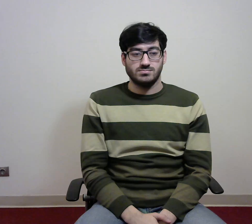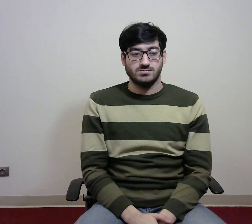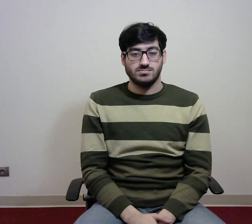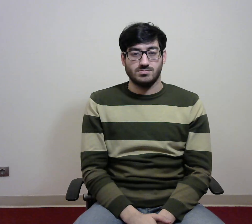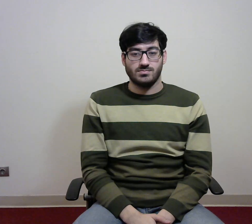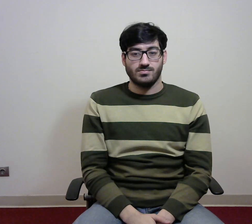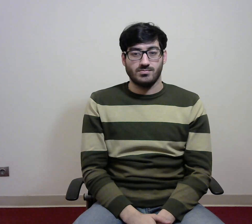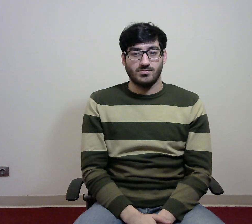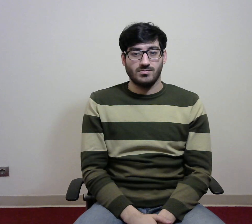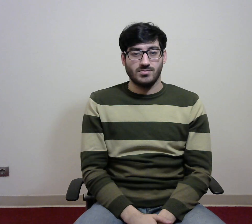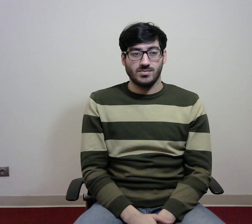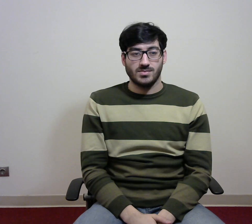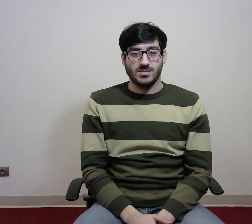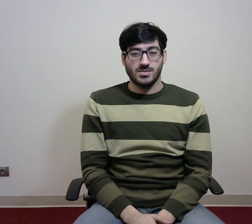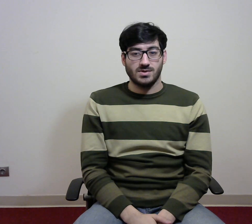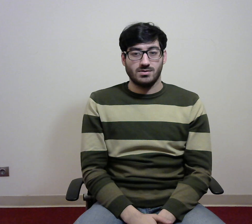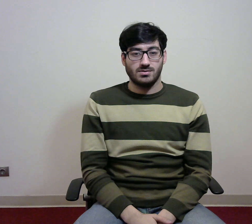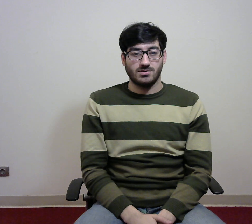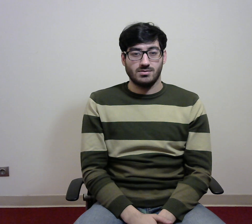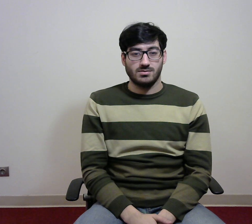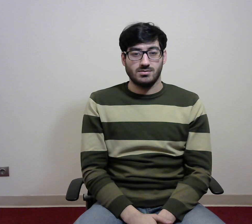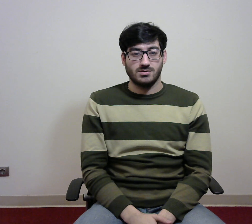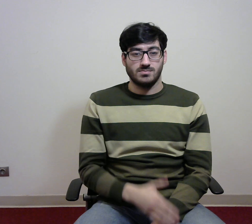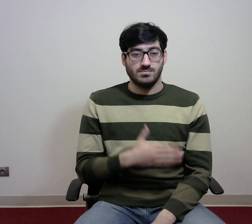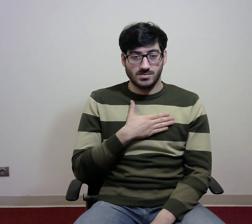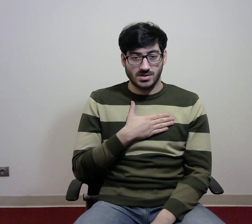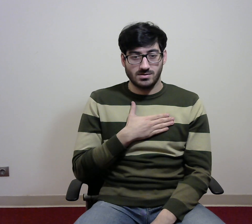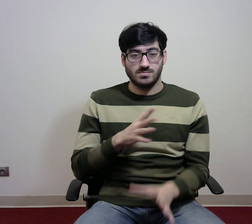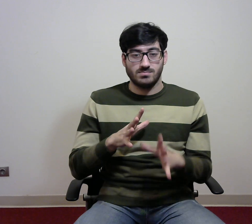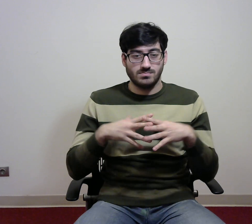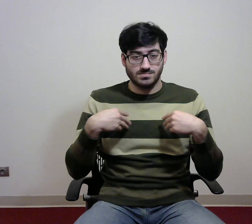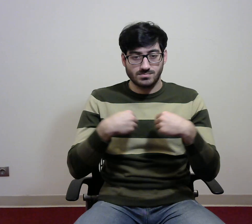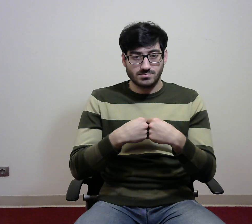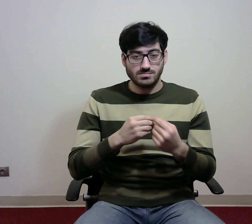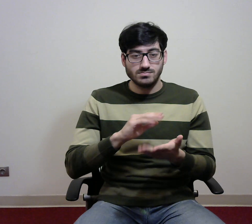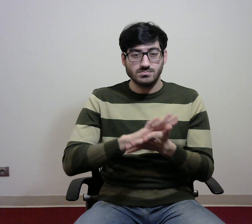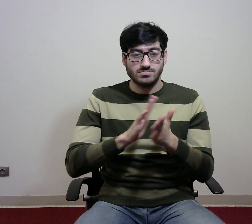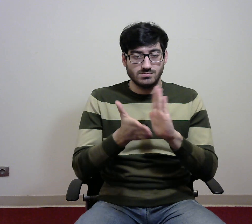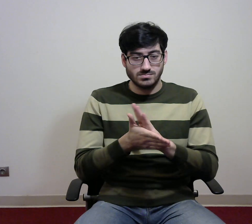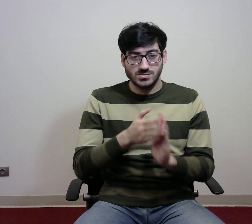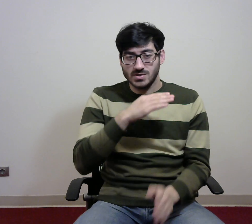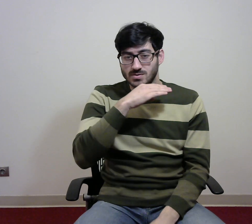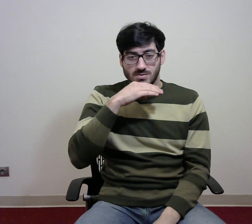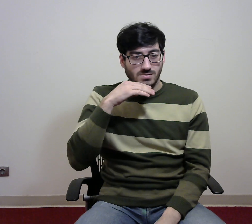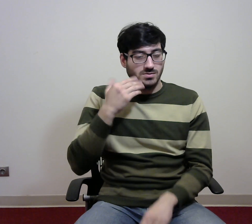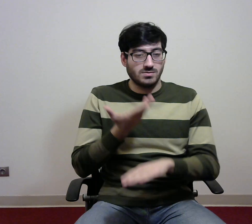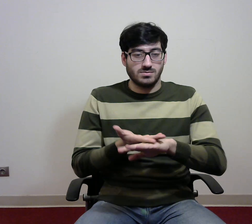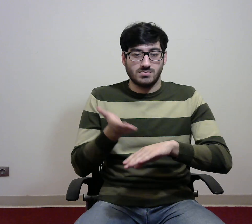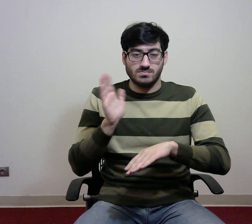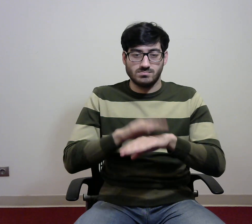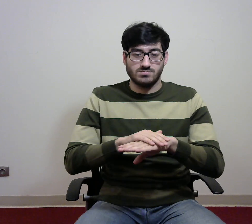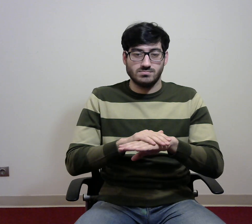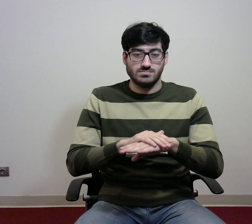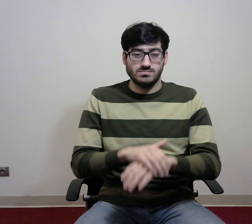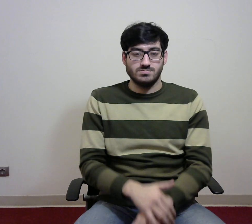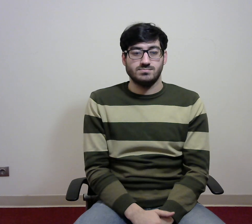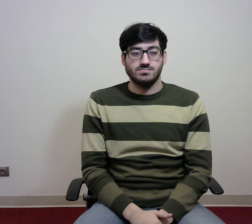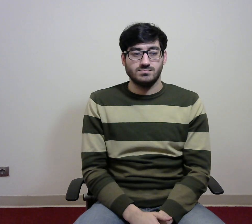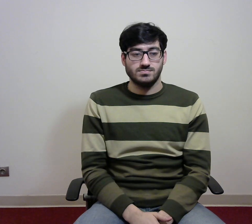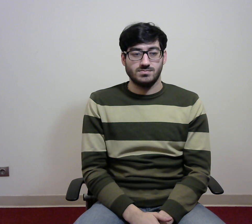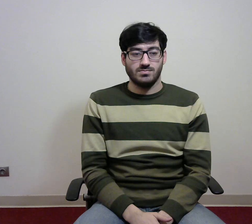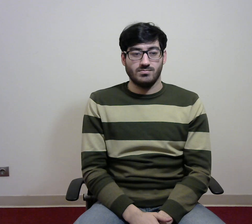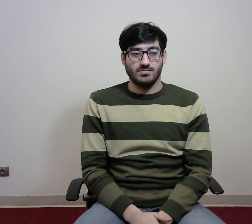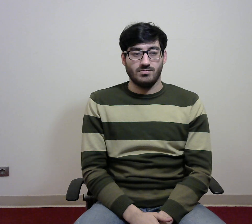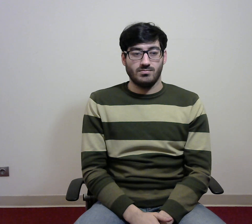Mənim ailəmin vəziyyəti çox ağırdır